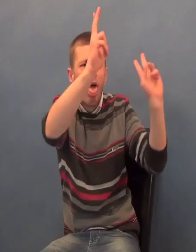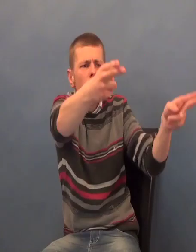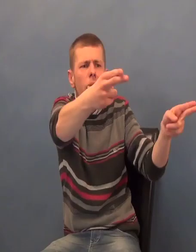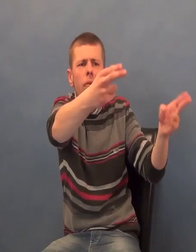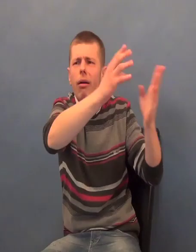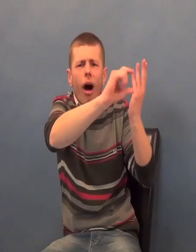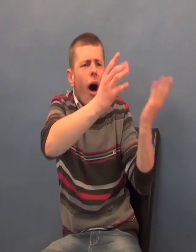Nie ma kawałka płotu.